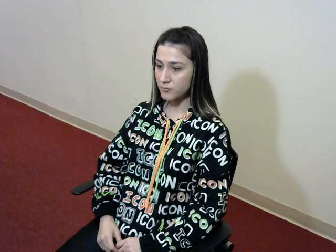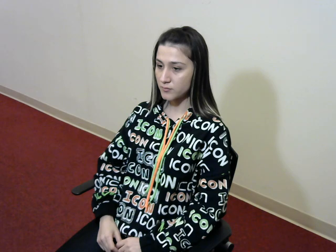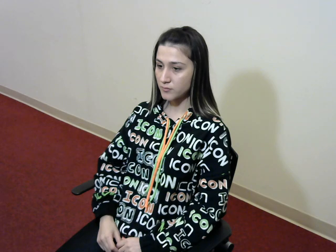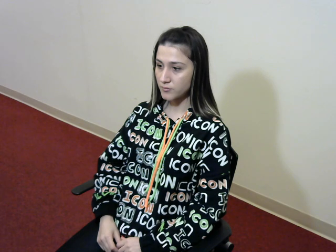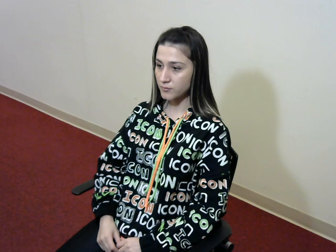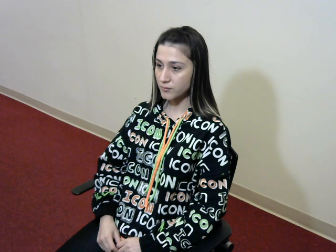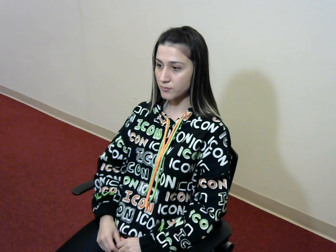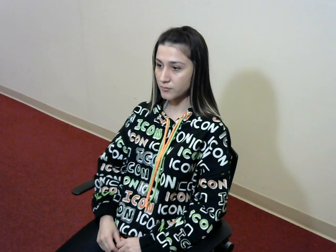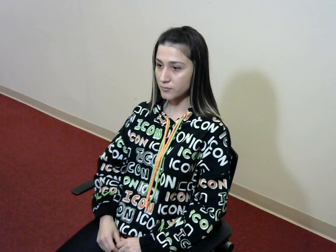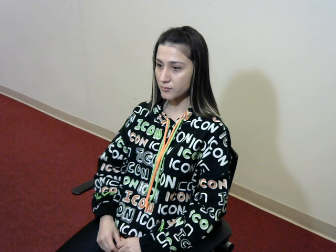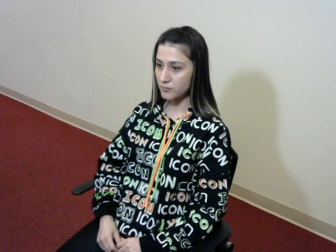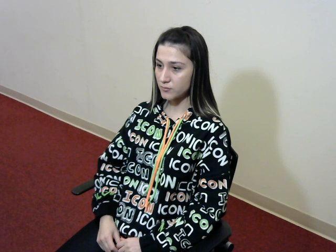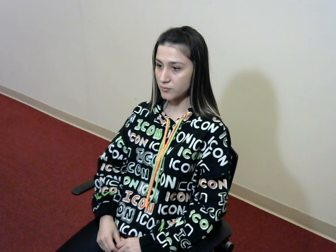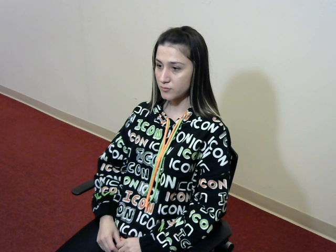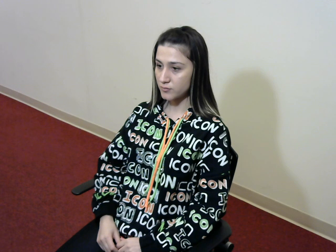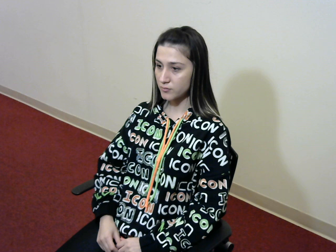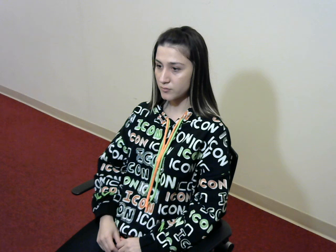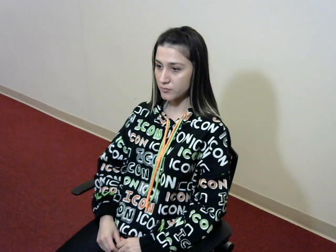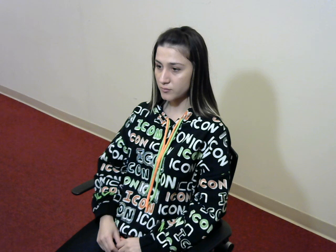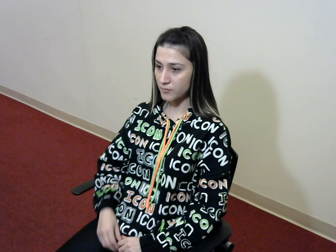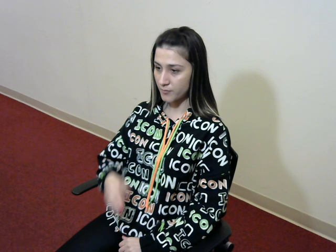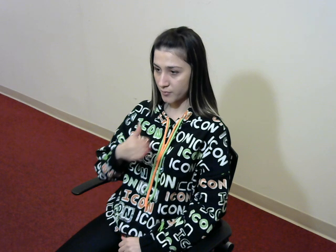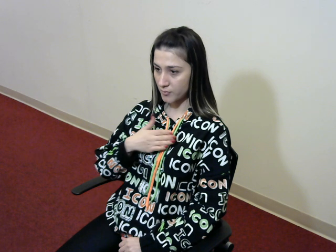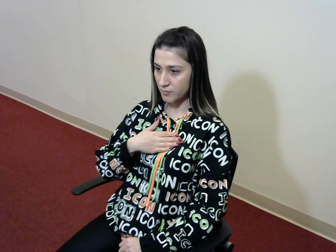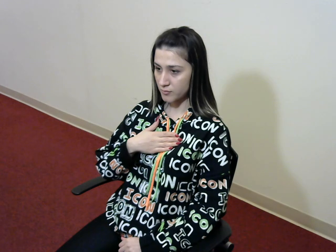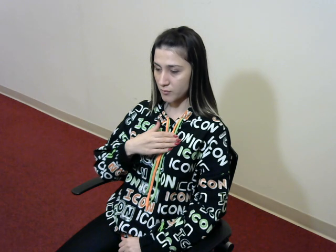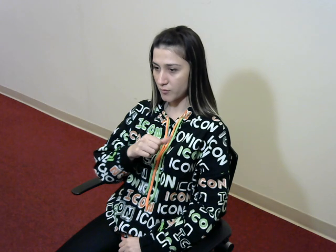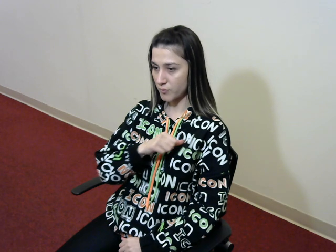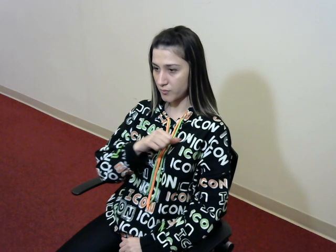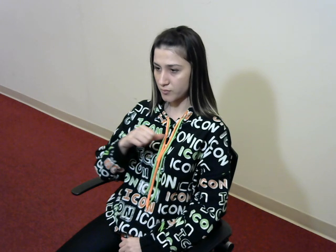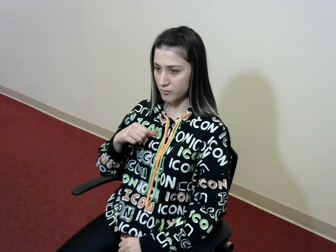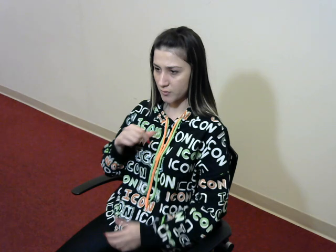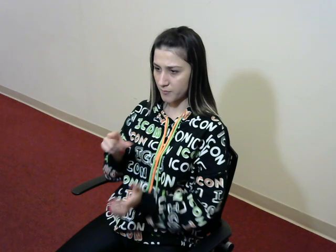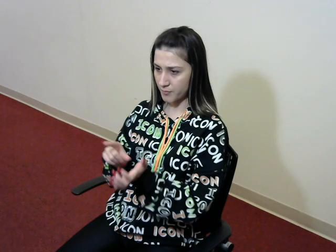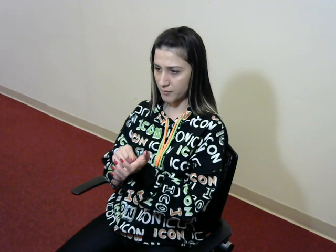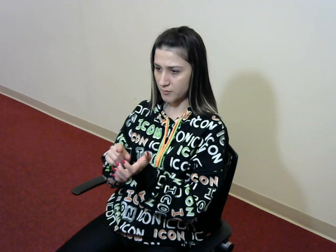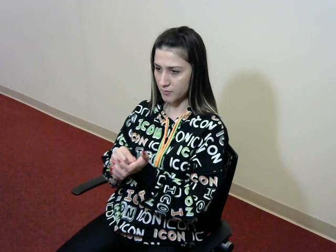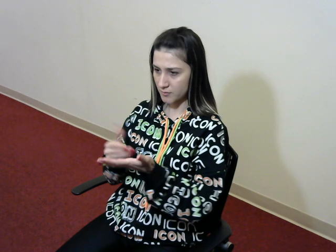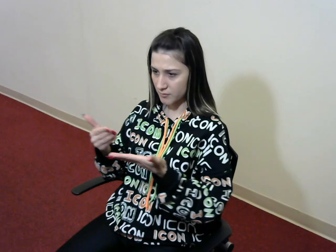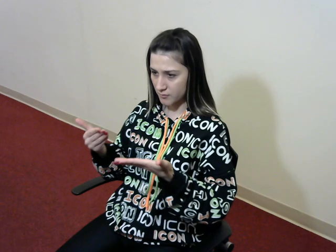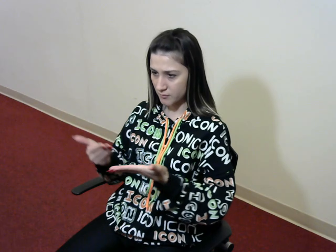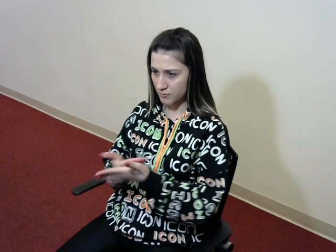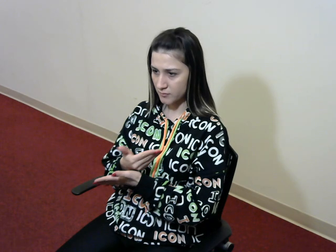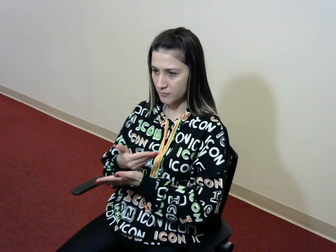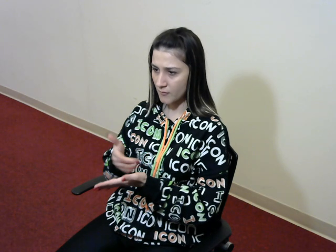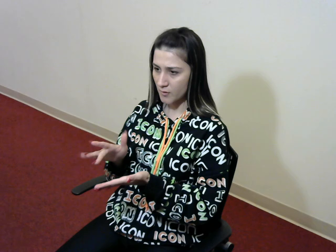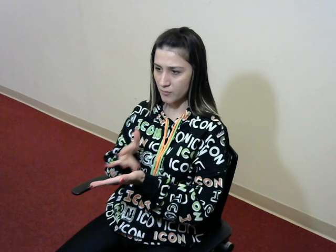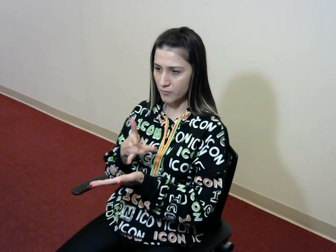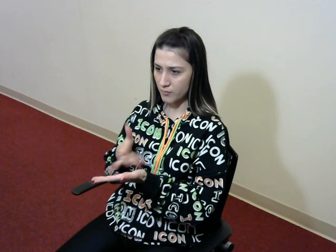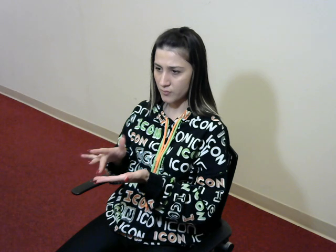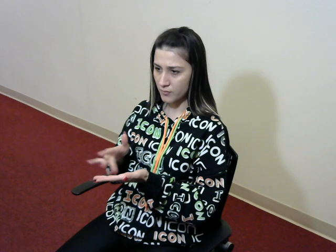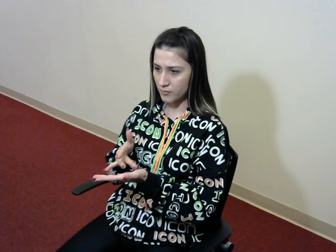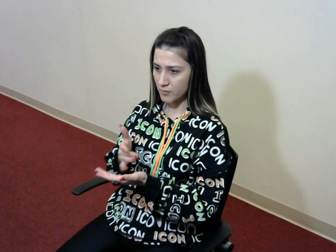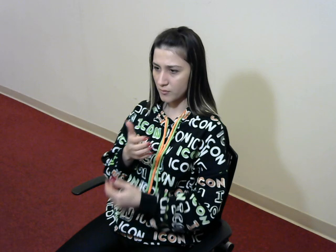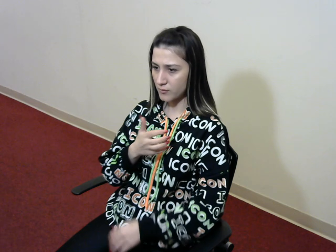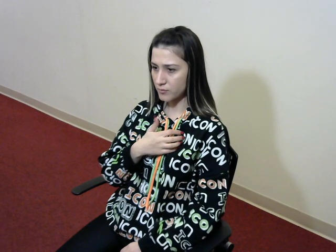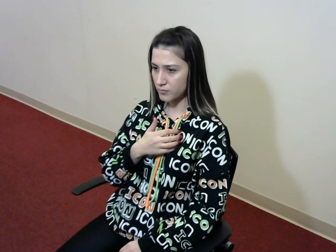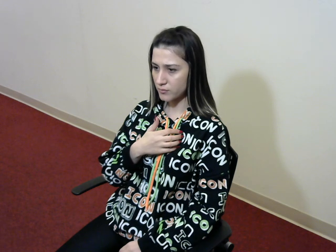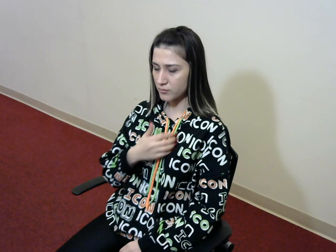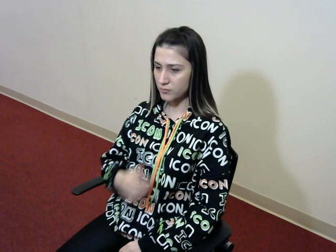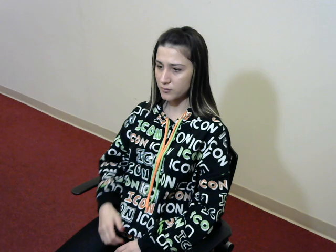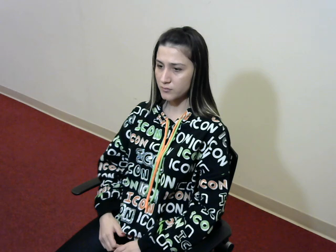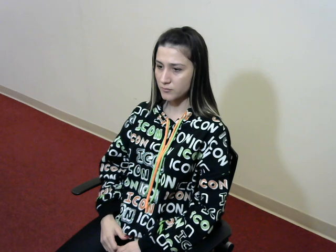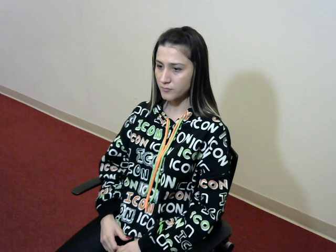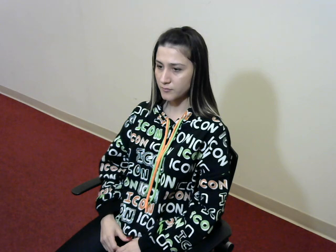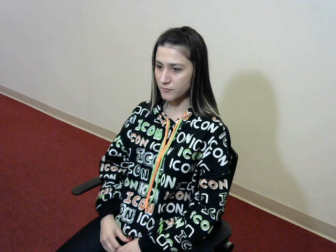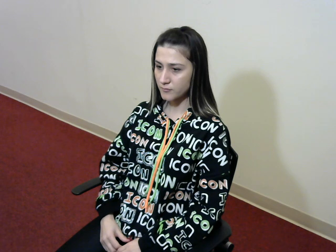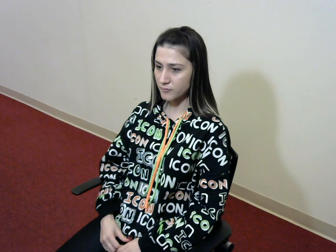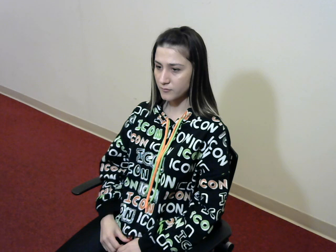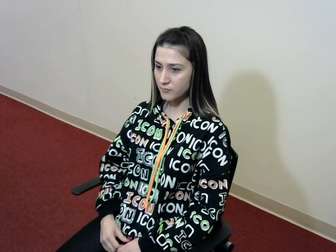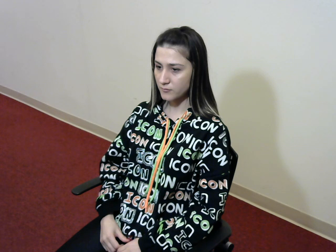Mən öz pensiyamı yenidən hesablatdırmaq istəyirəm